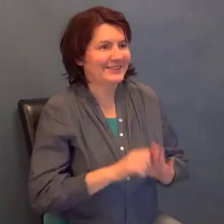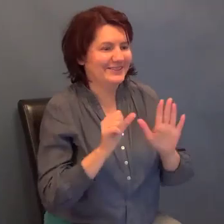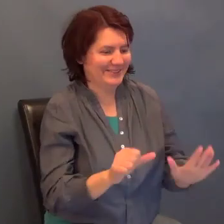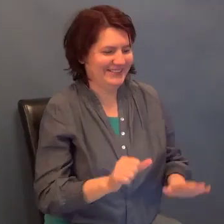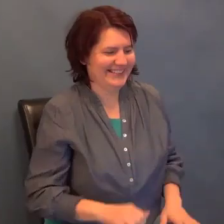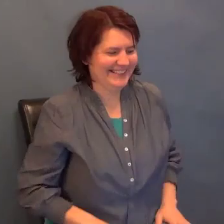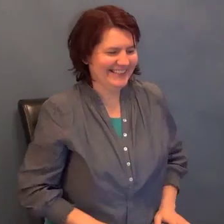Do szóstej.